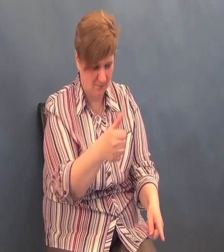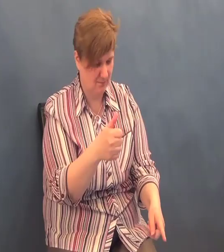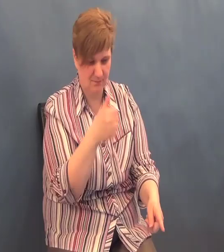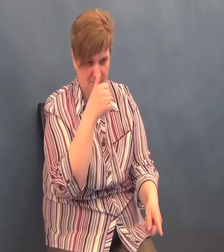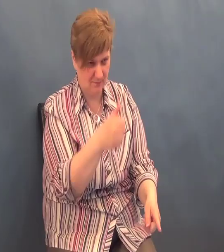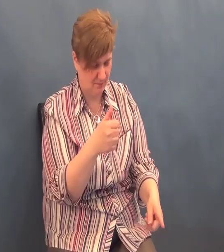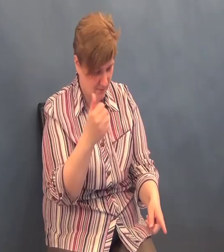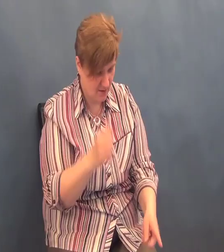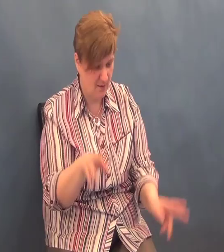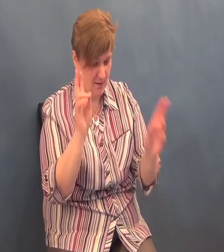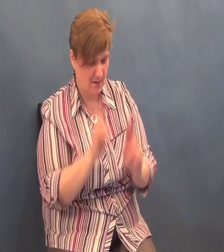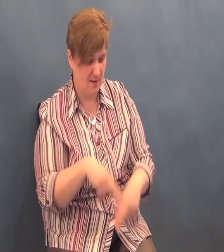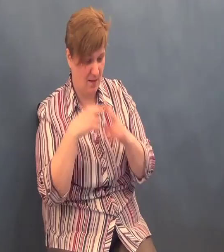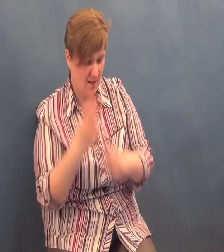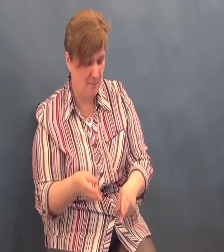Nie mogę, więc następny.